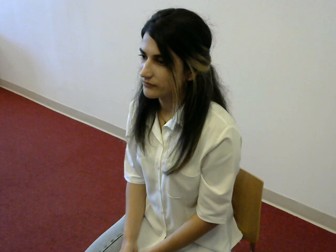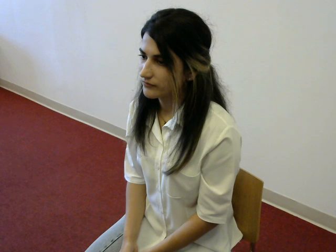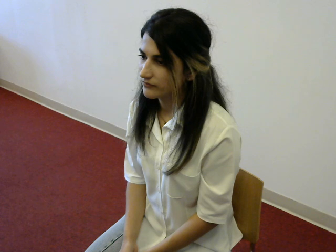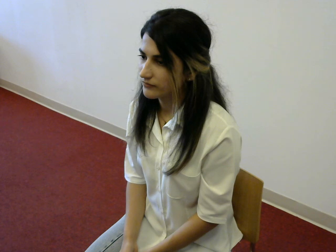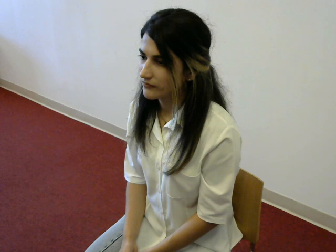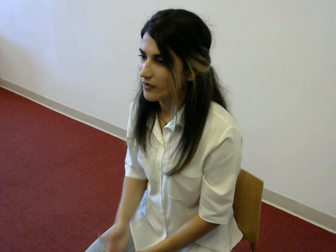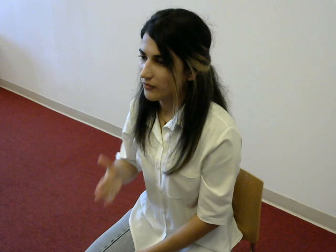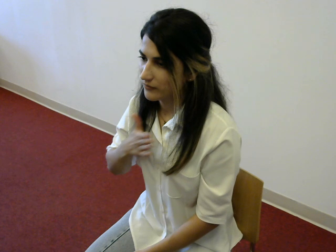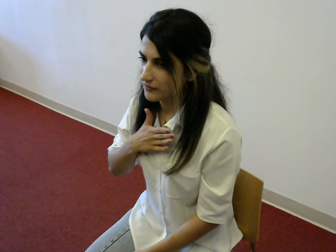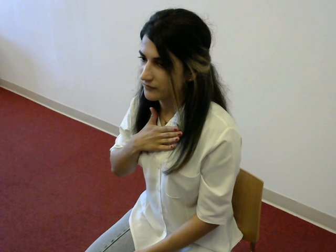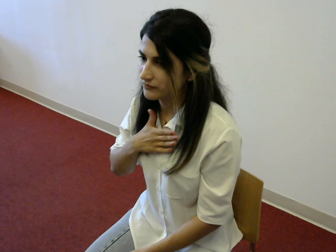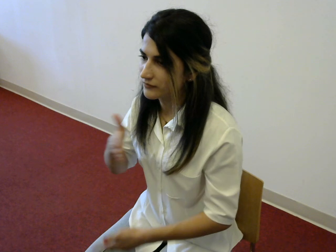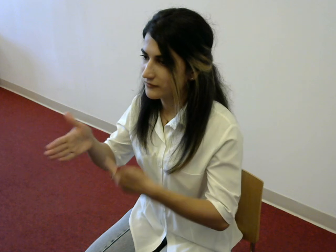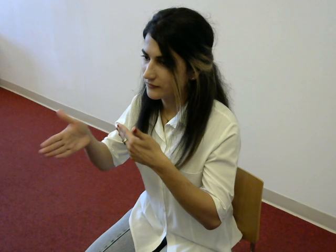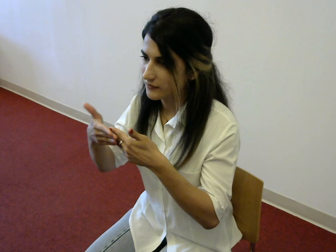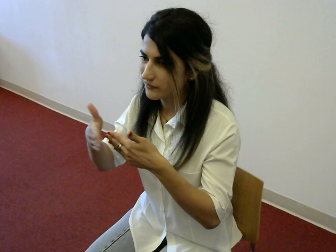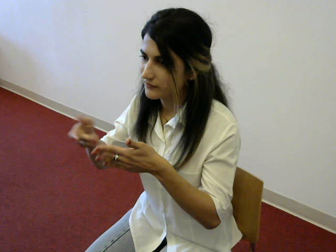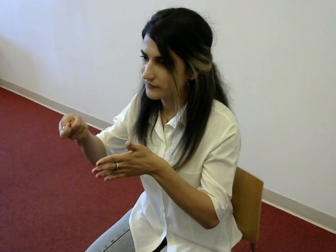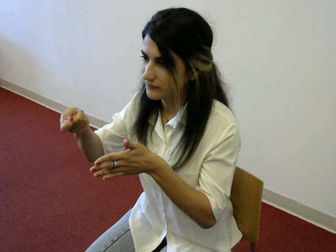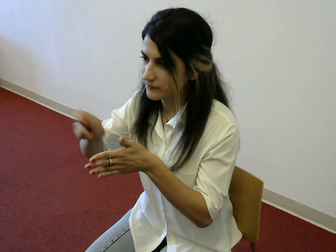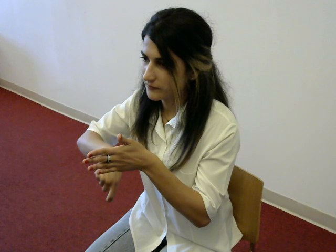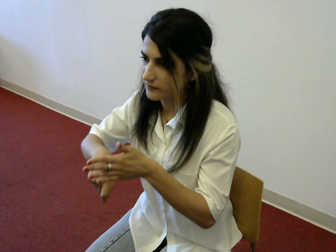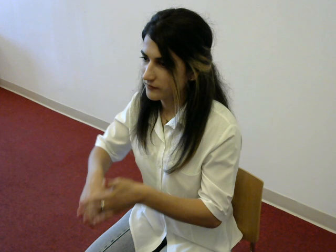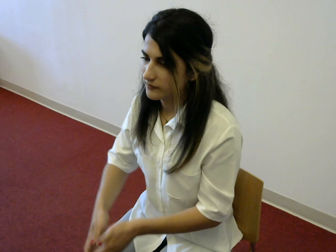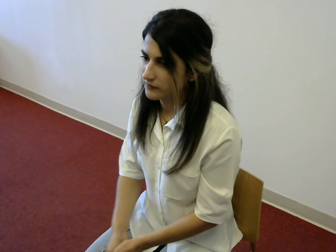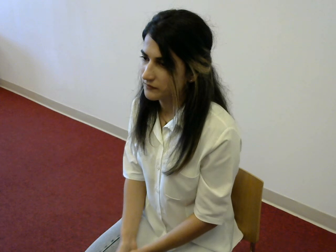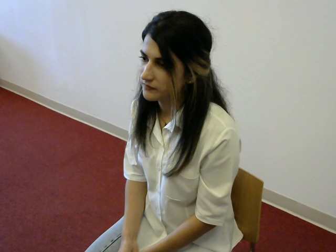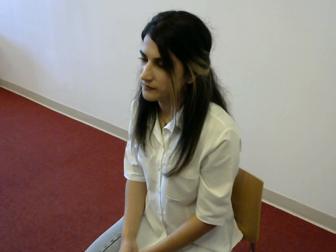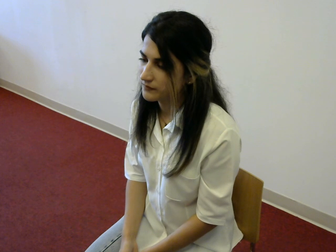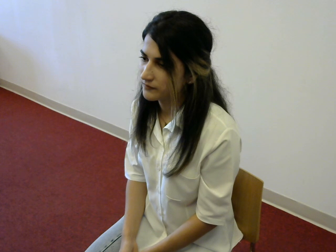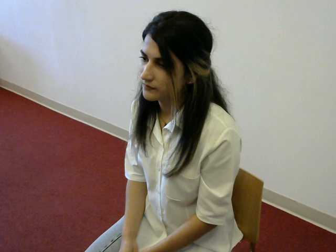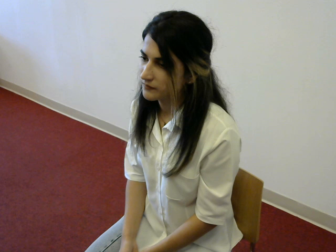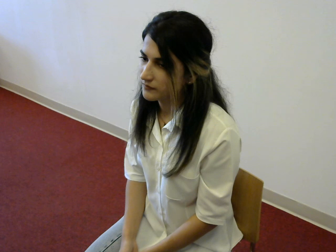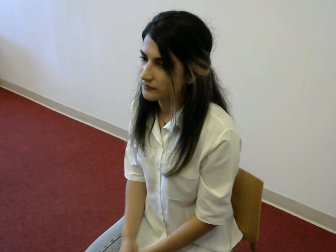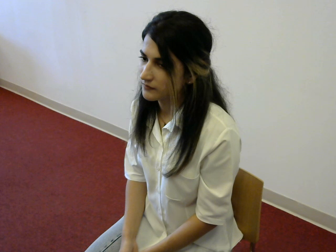Bizim qapımız bağlıdır